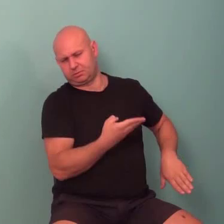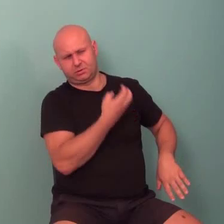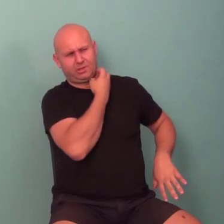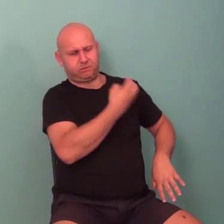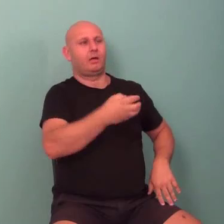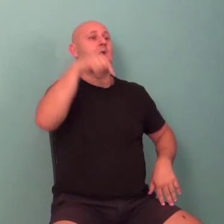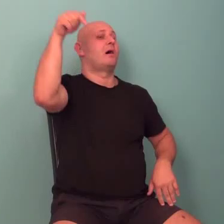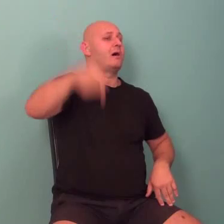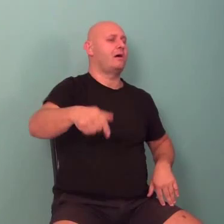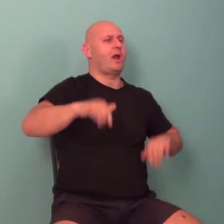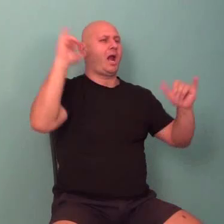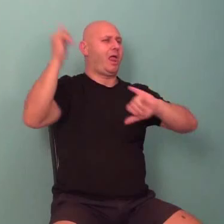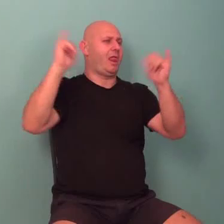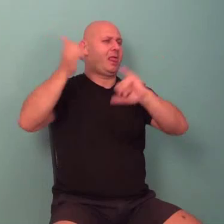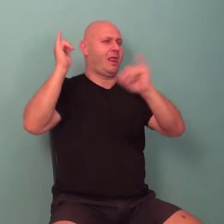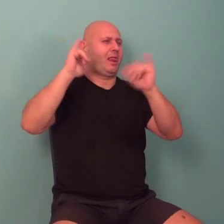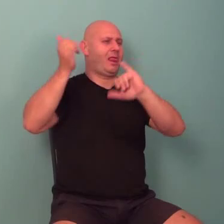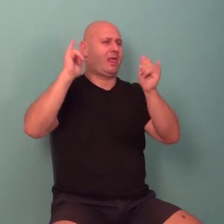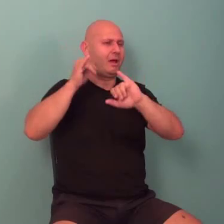Na dole trwała impreza.